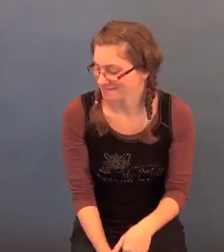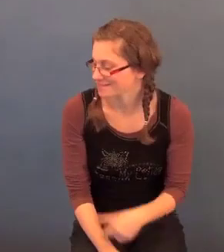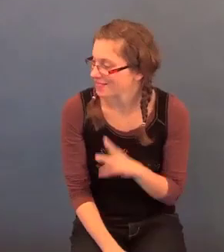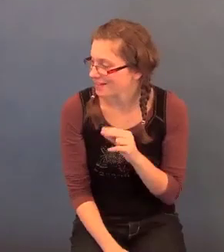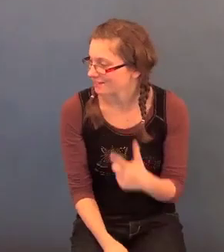Dwudziestego pierwszego.